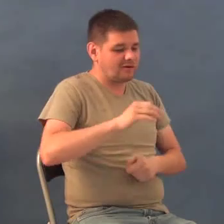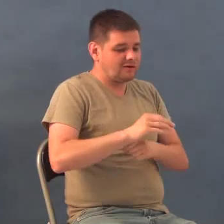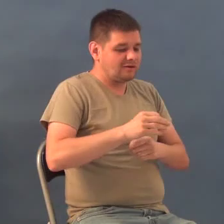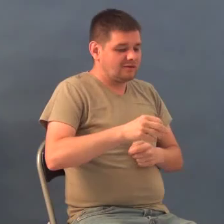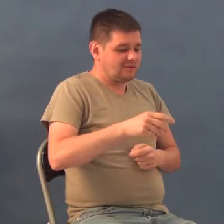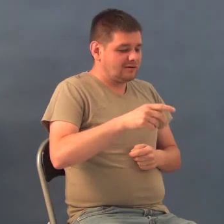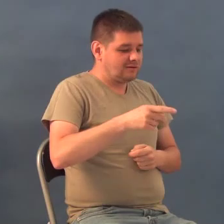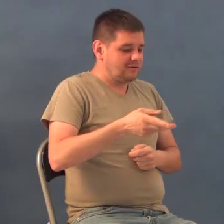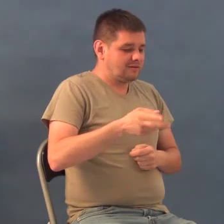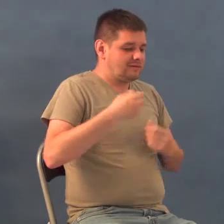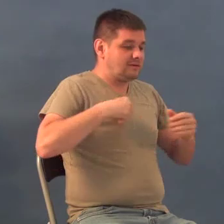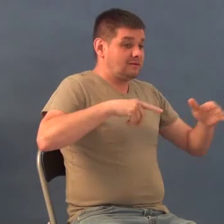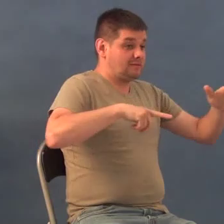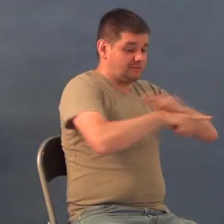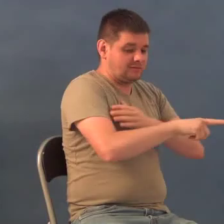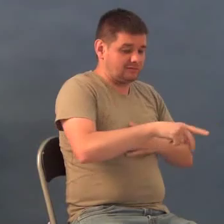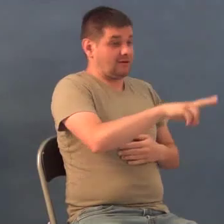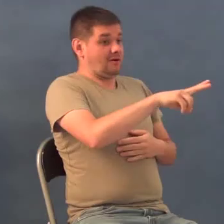Ucieka.